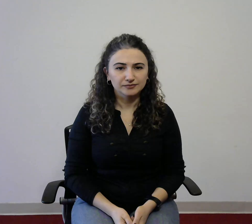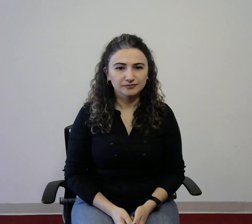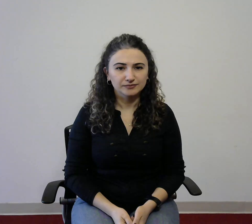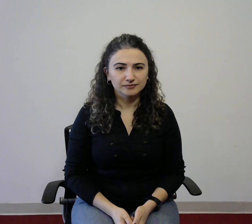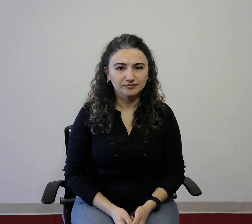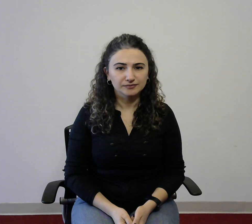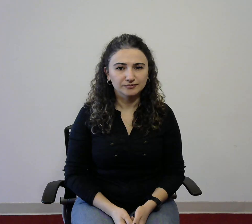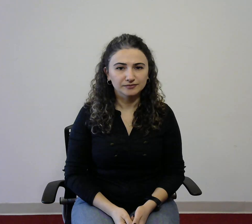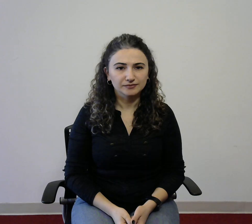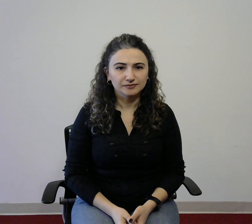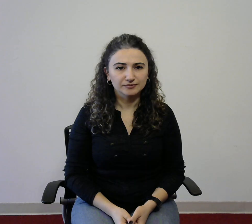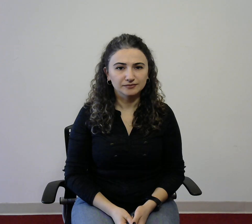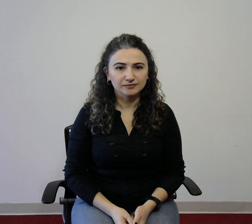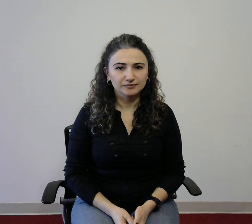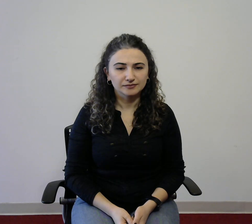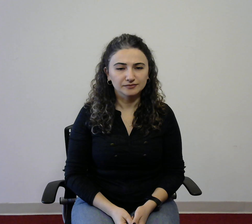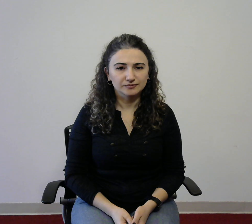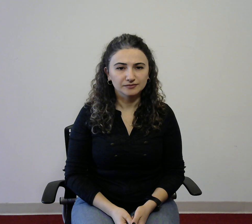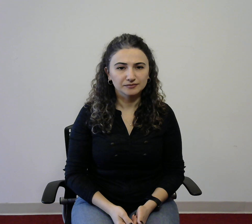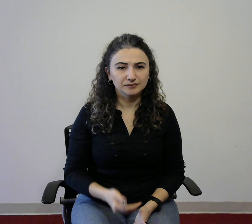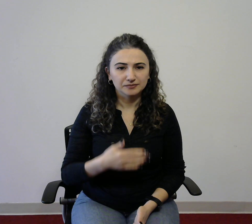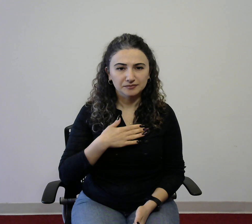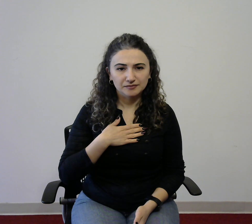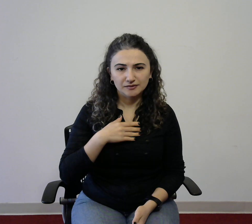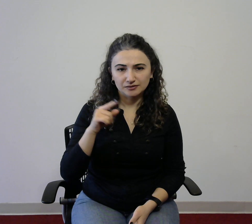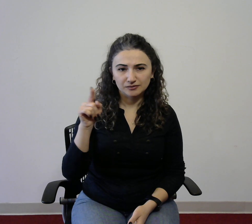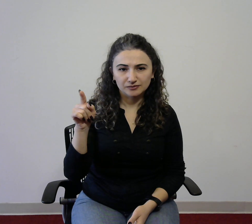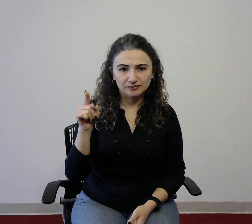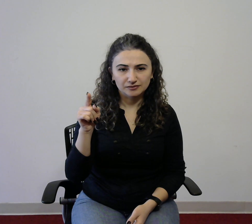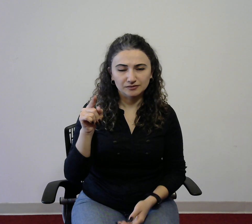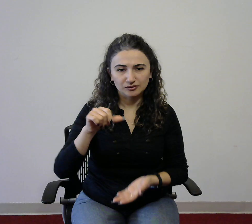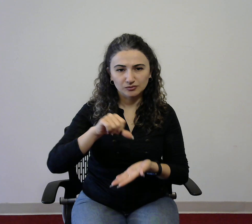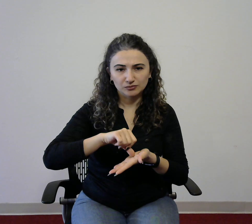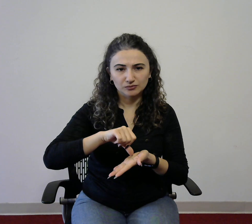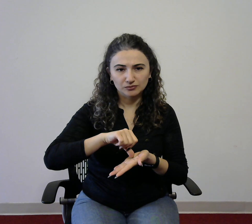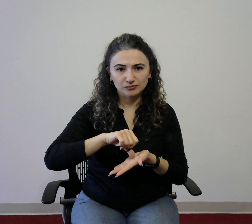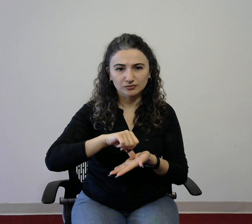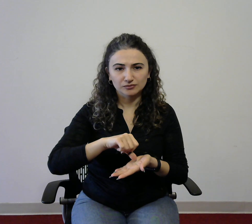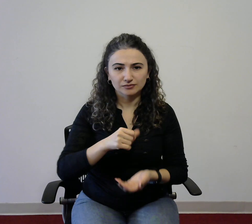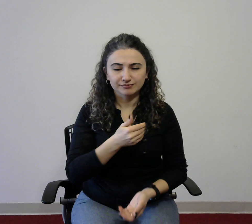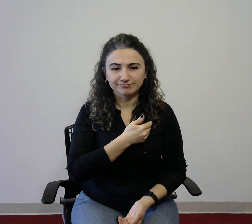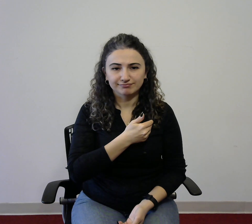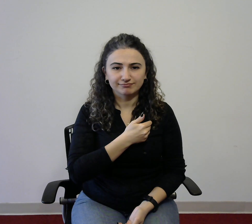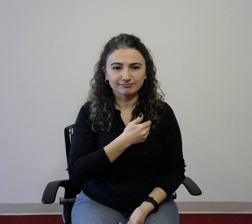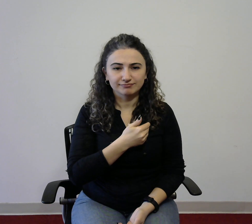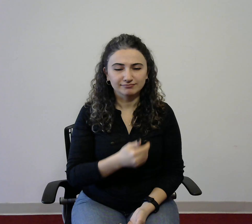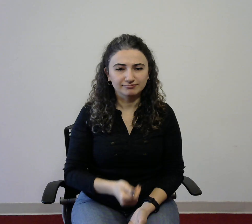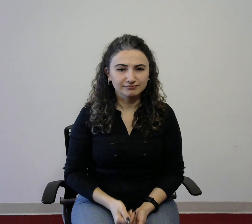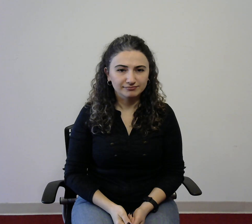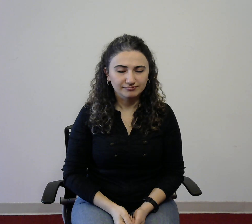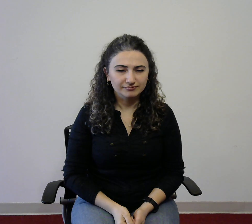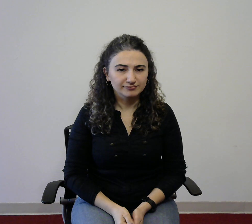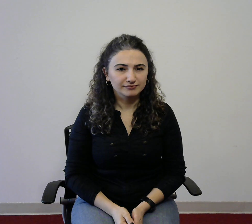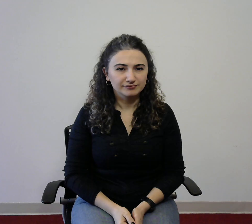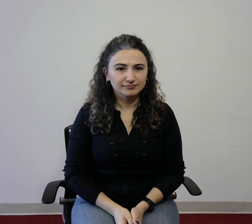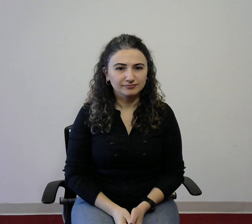Mən orda olmaq istəyərdim